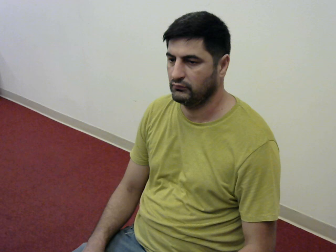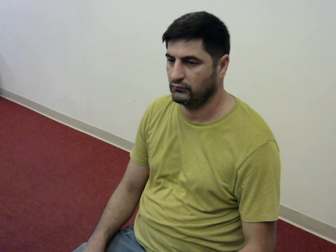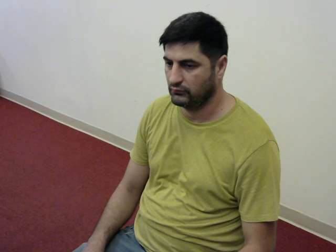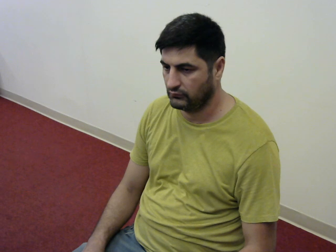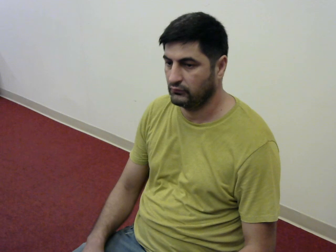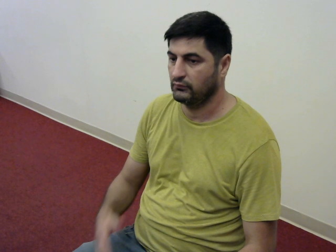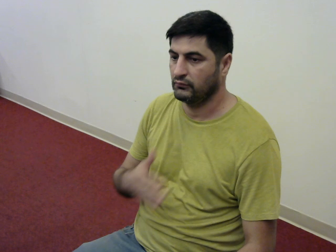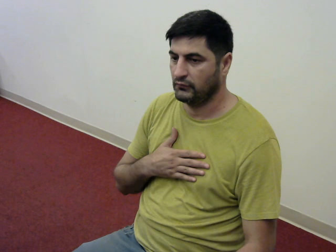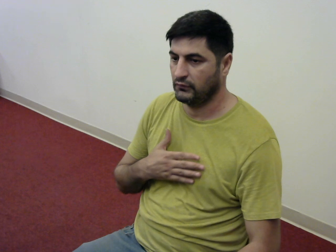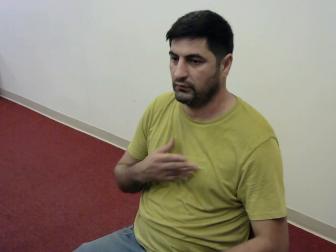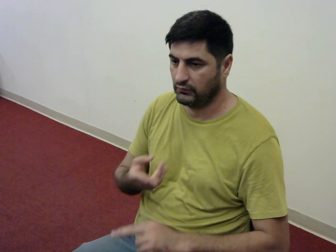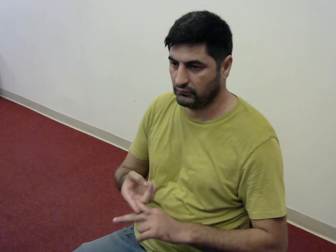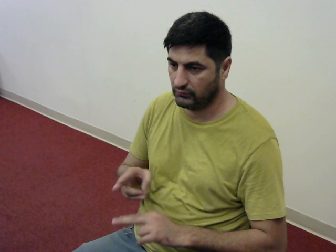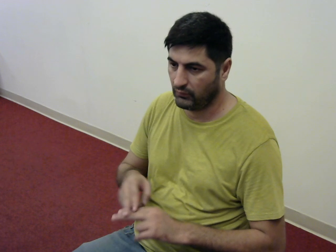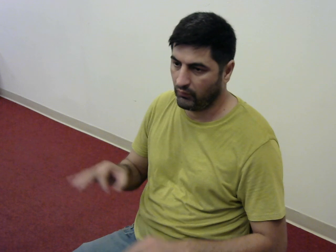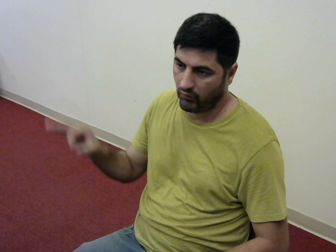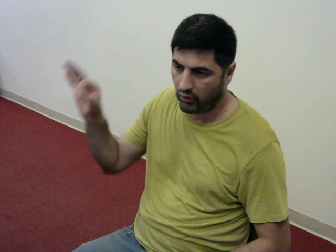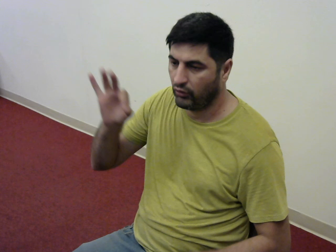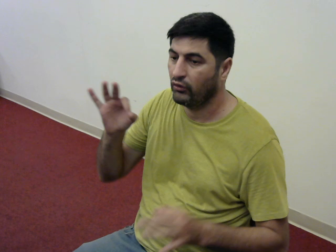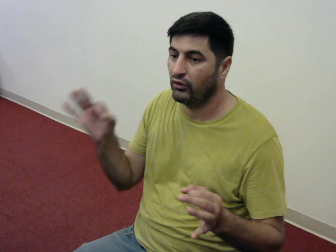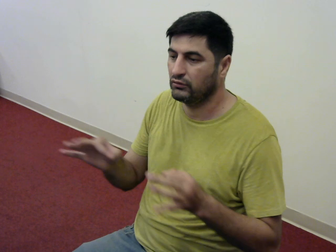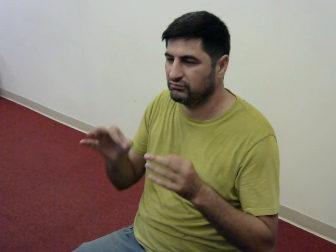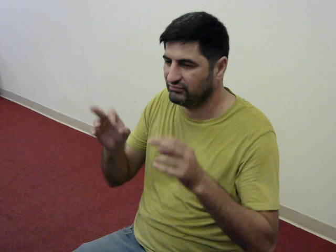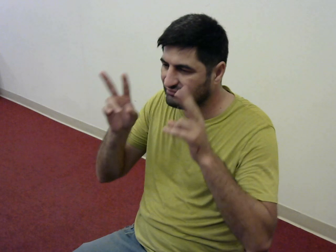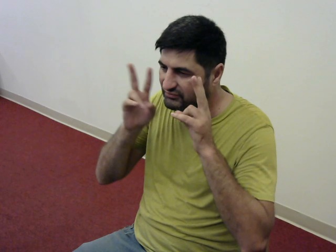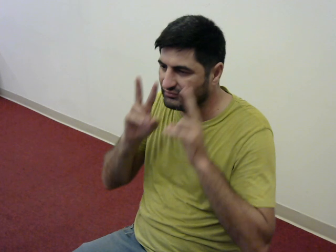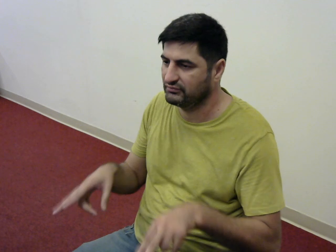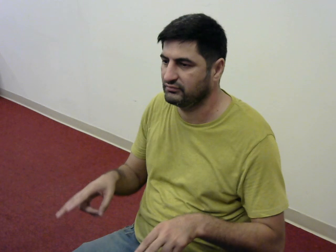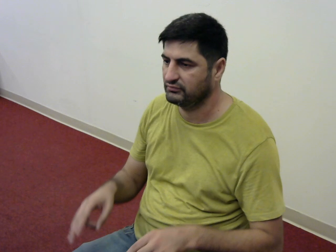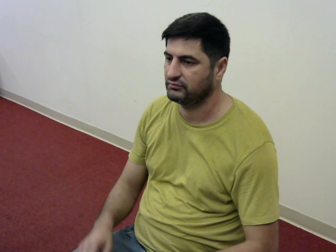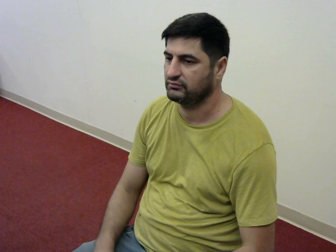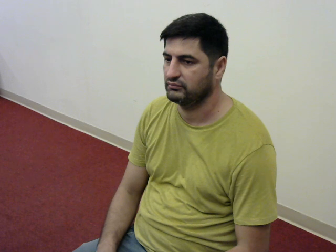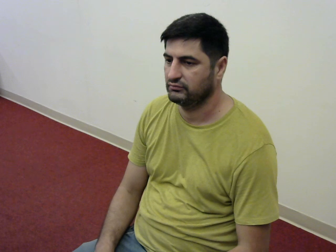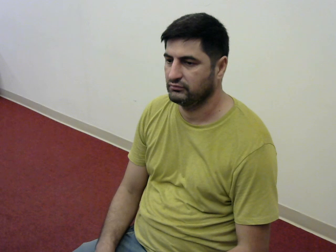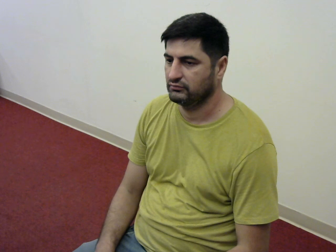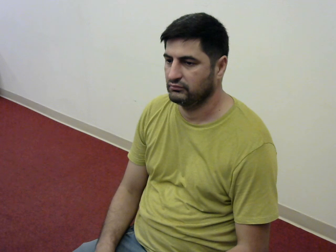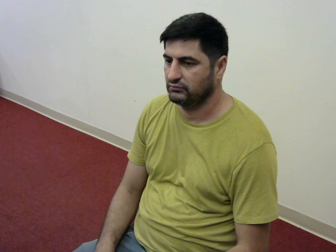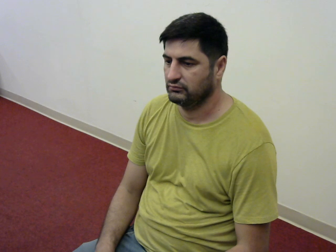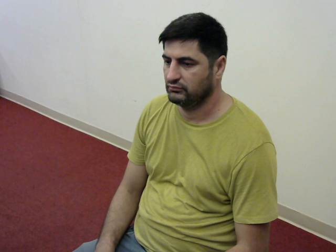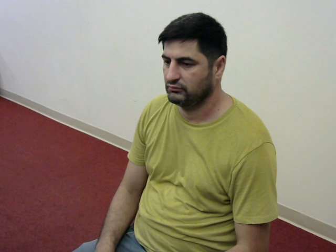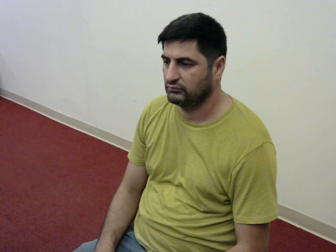Mən bu barədə heç nə bilmirəm